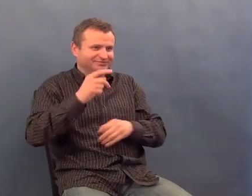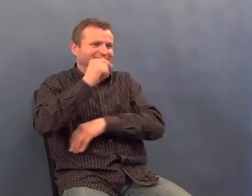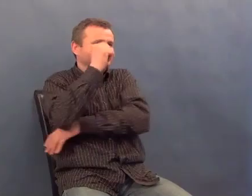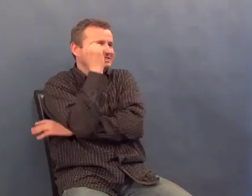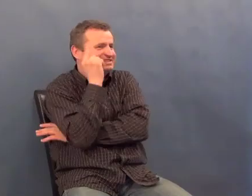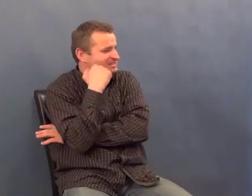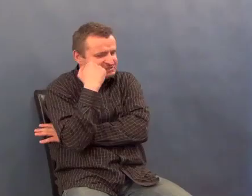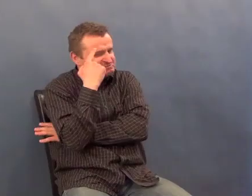Ja myślę.